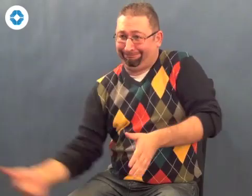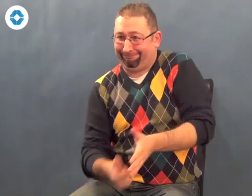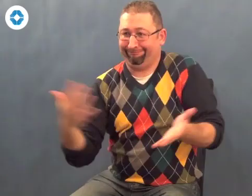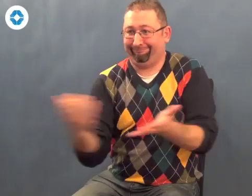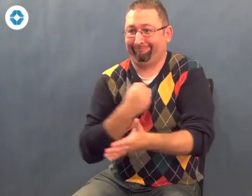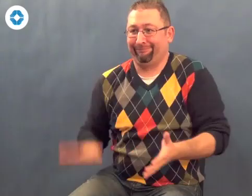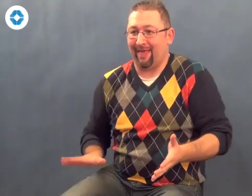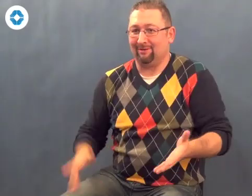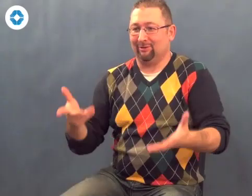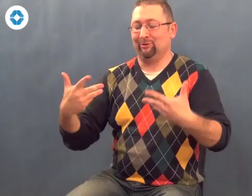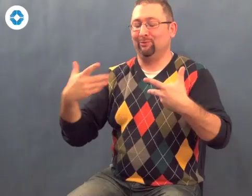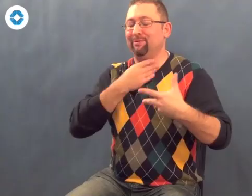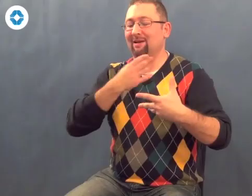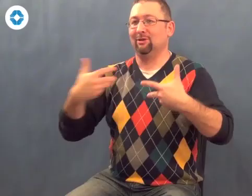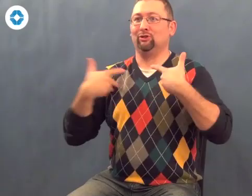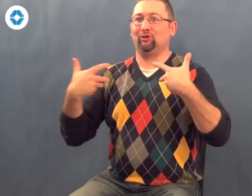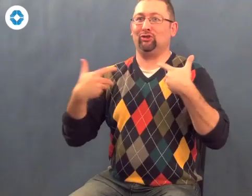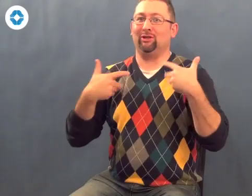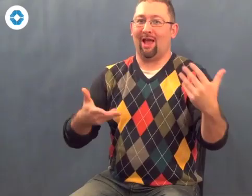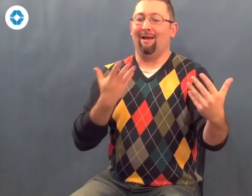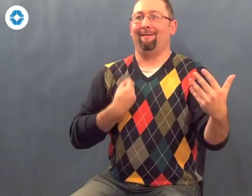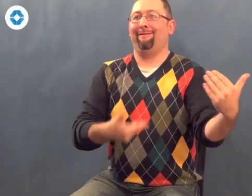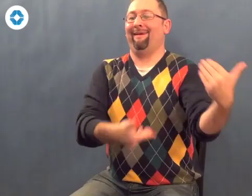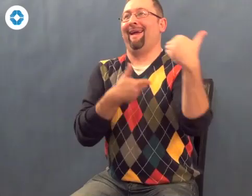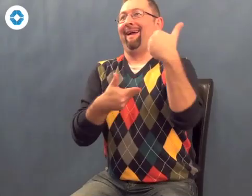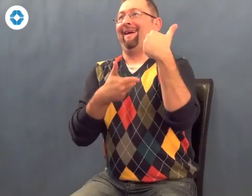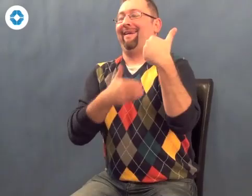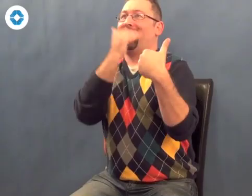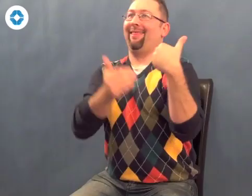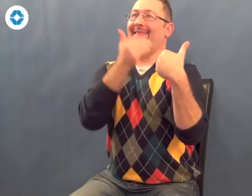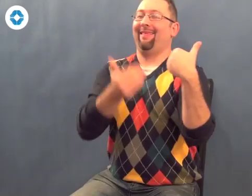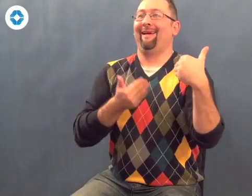Bierze psa, pies żyje, chłopiec czuje ulgę i trzyma psa na rękach, głaszcząc.